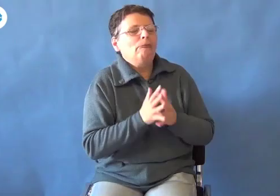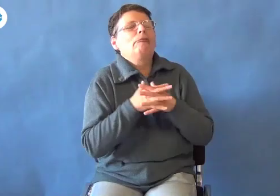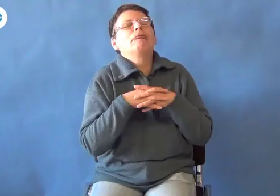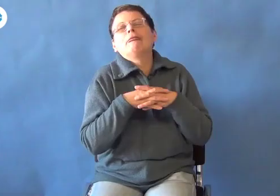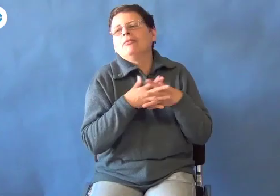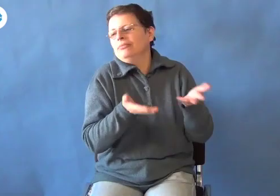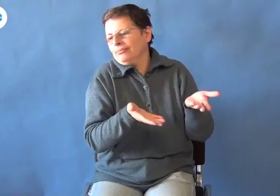Nieboszczyka.